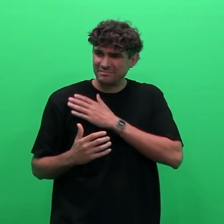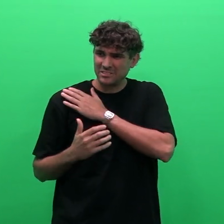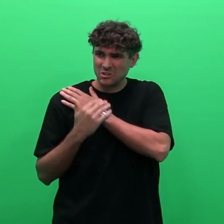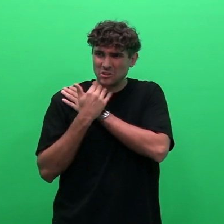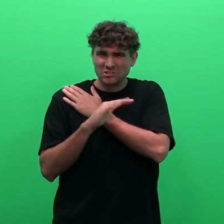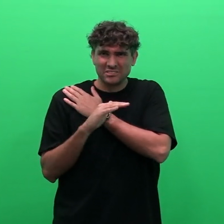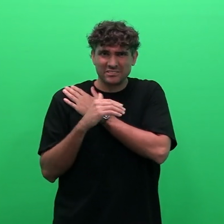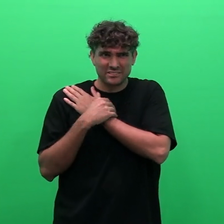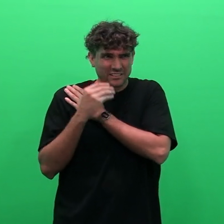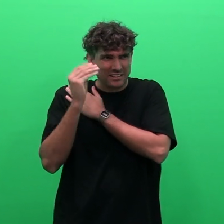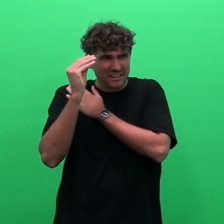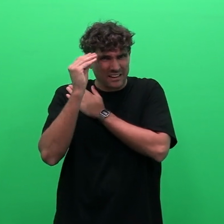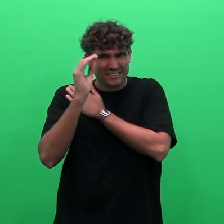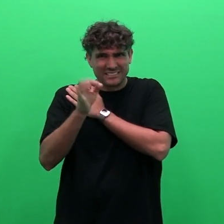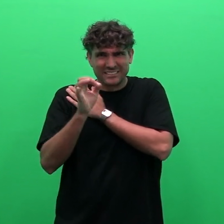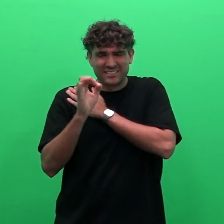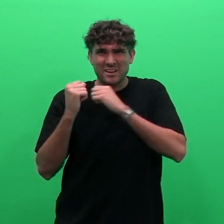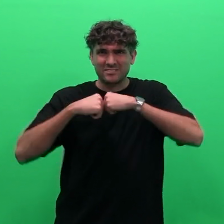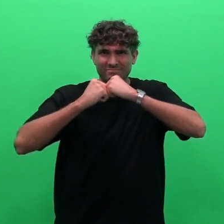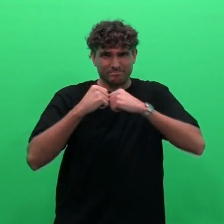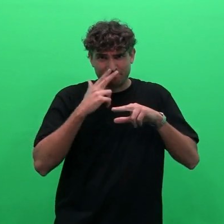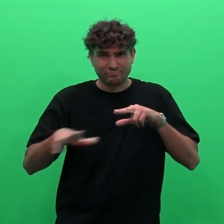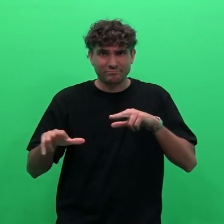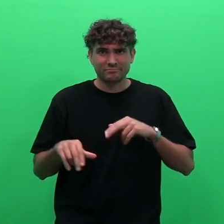No ho sé, crec que sí, quan em moc, sento que hi ha un moviment estrany de l'os.